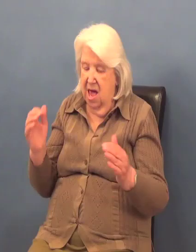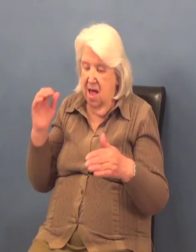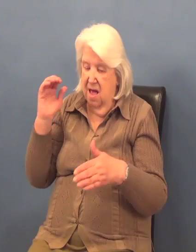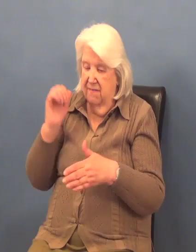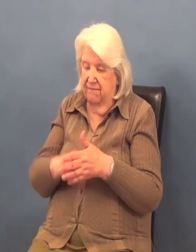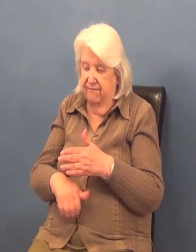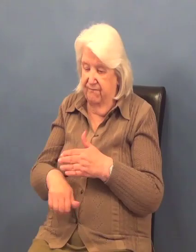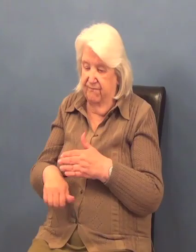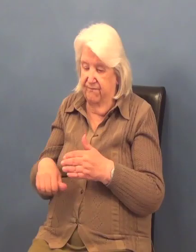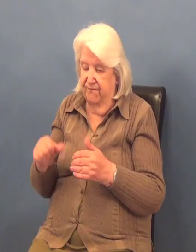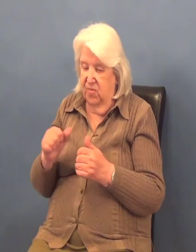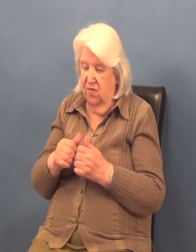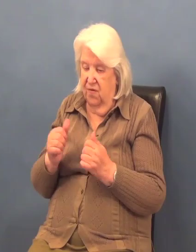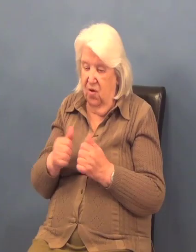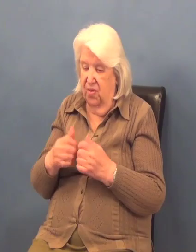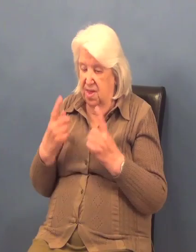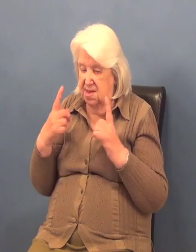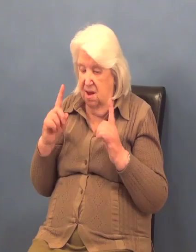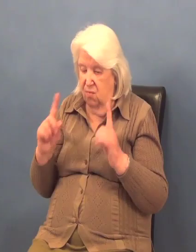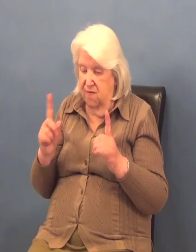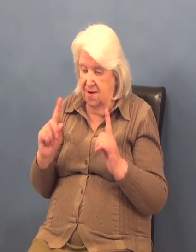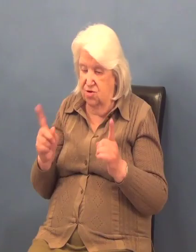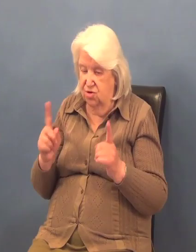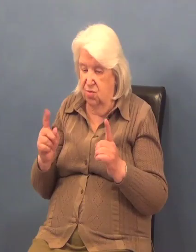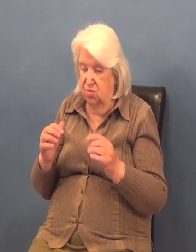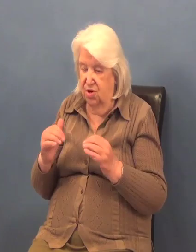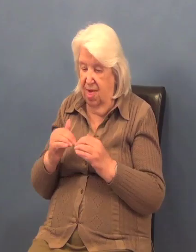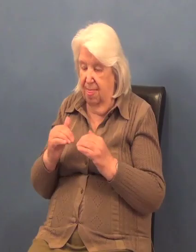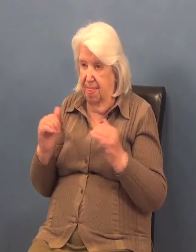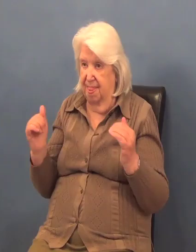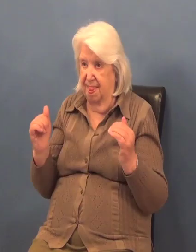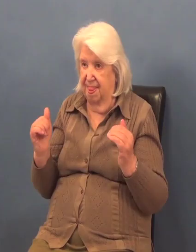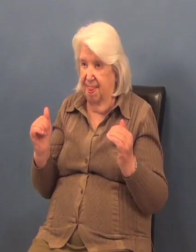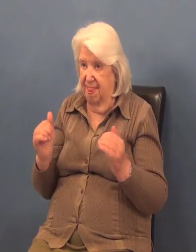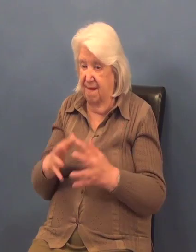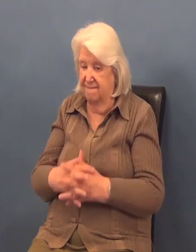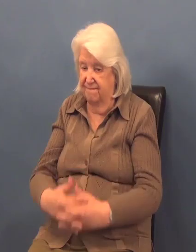Można wpaść do wody, jeśli się nie zauważy że jest szczelina.